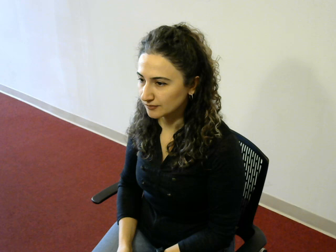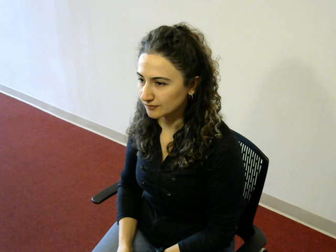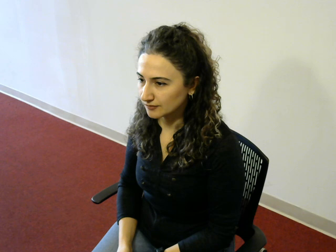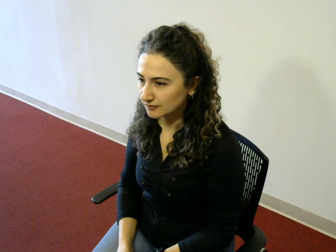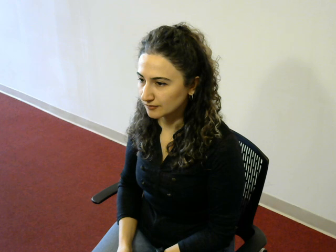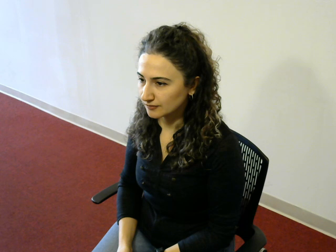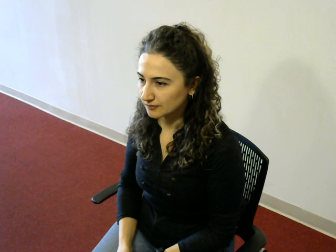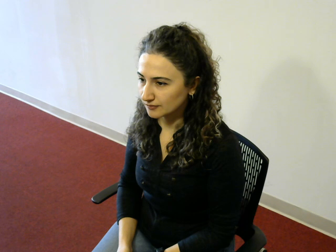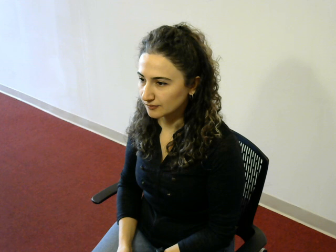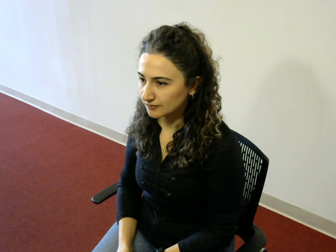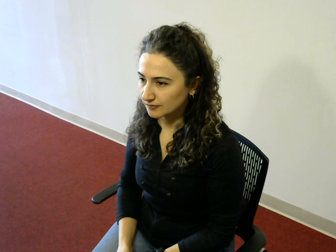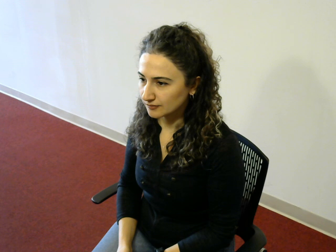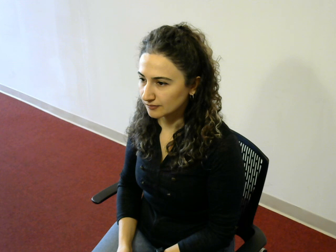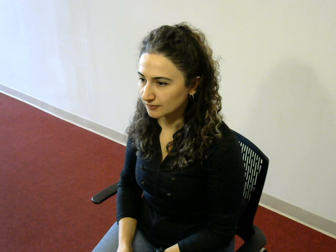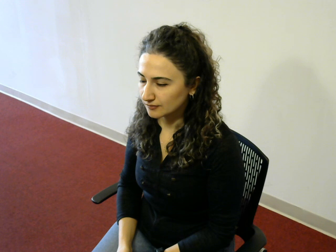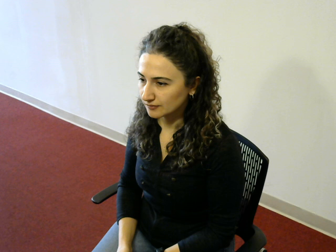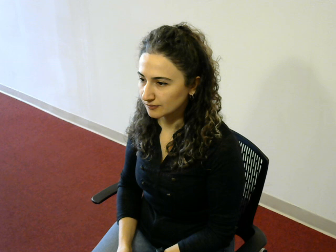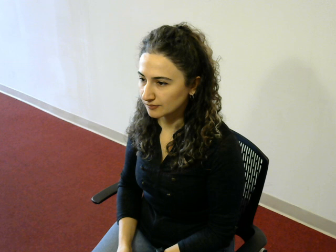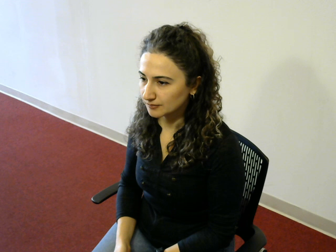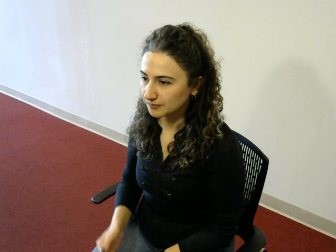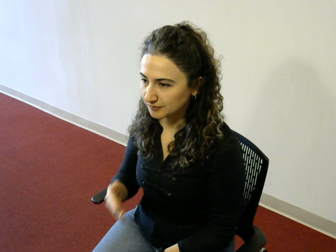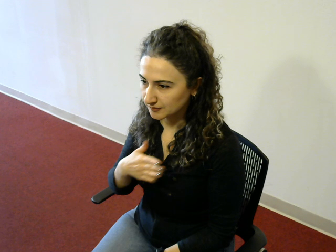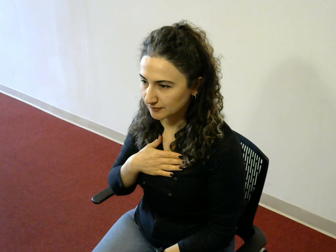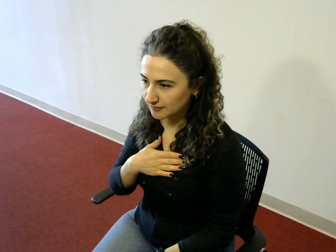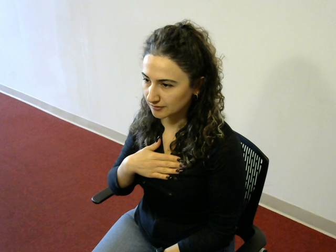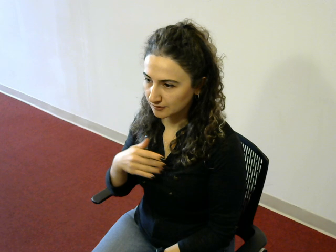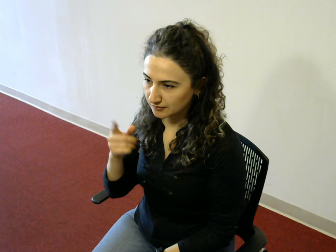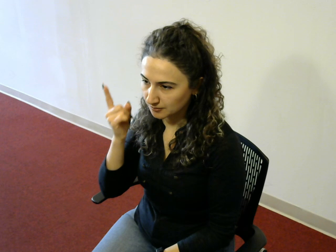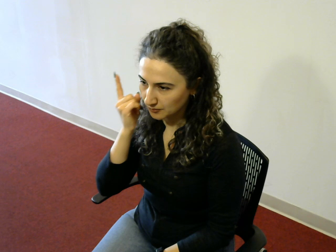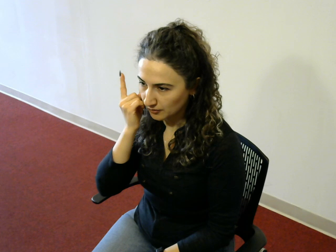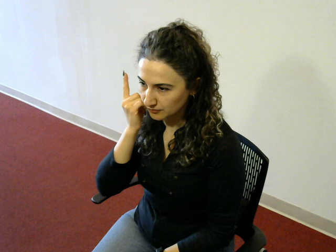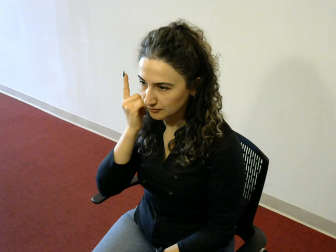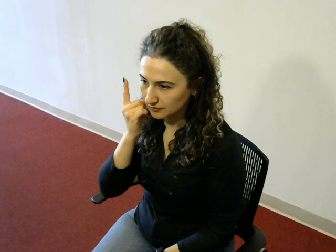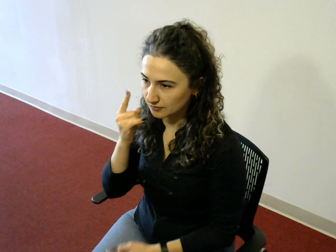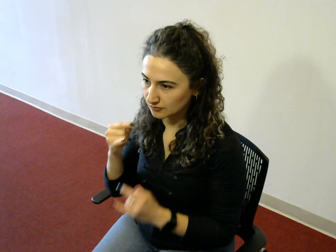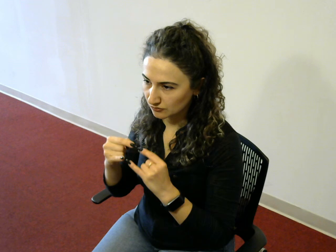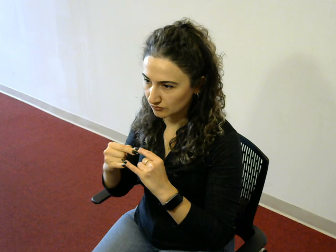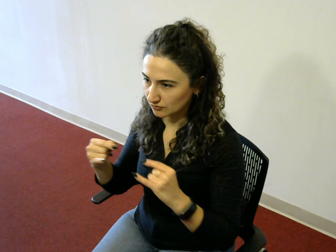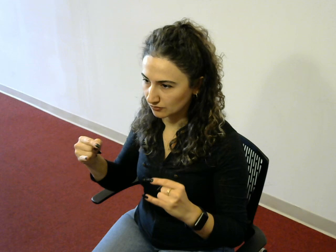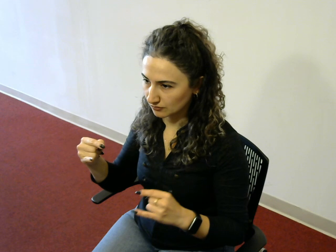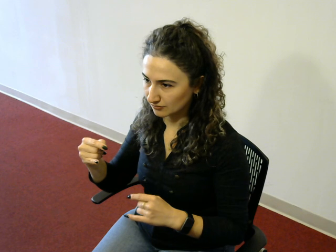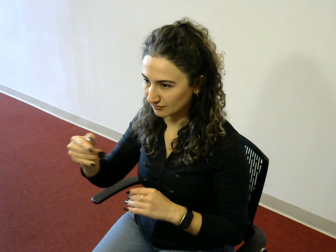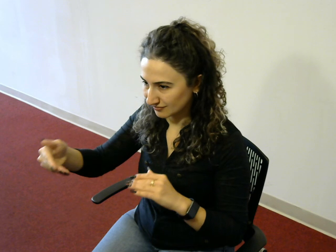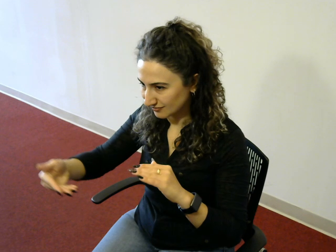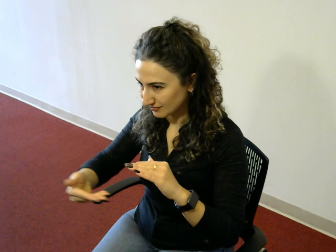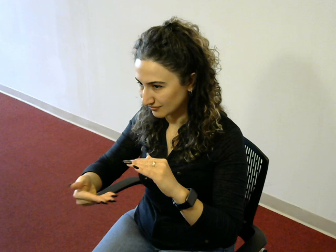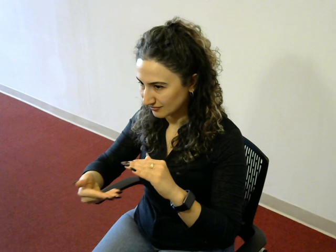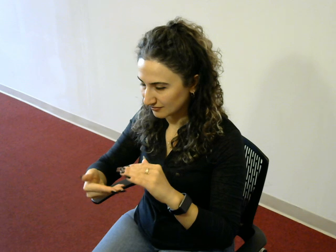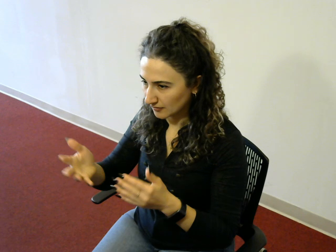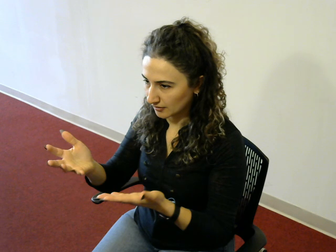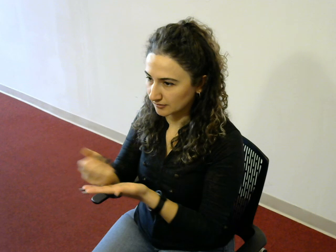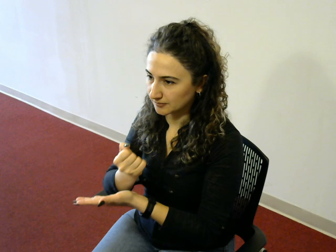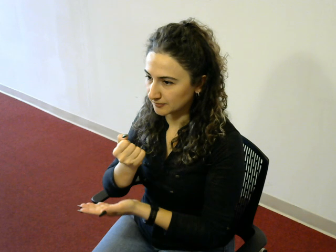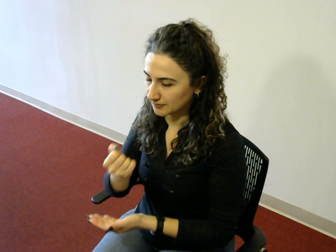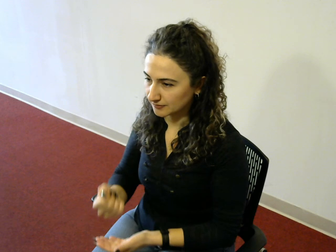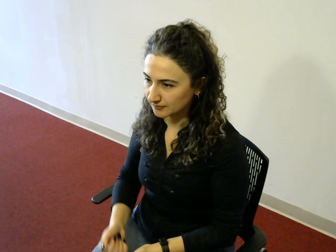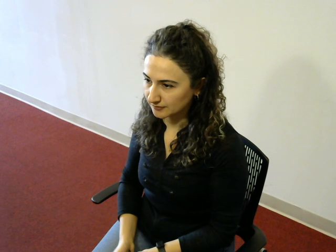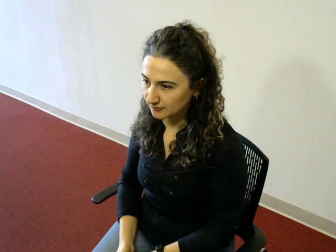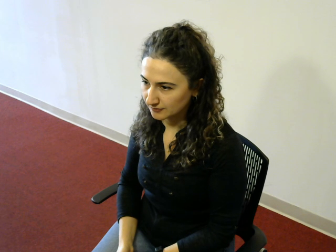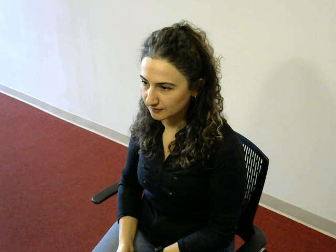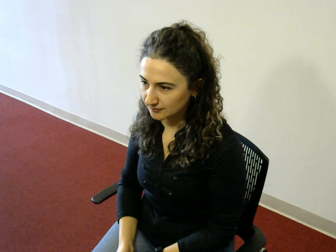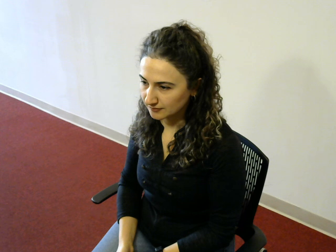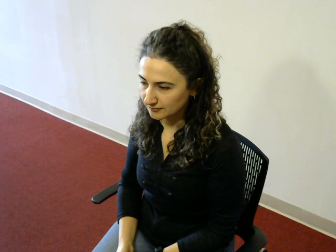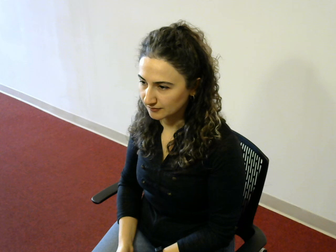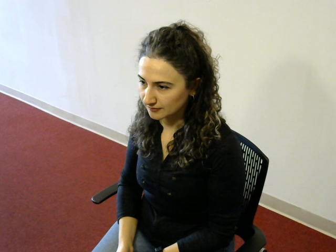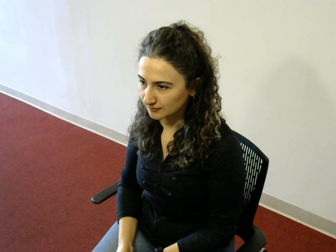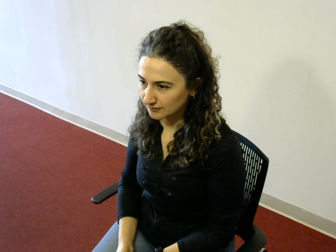Mən telefonumu stolun altından tapdım